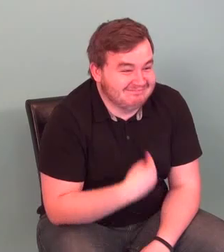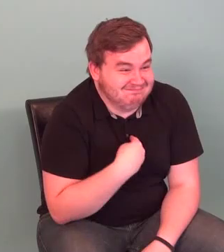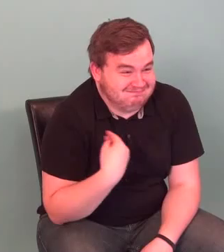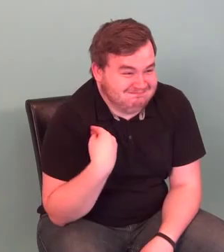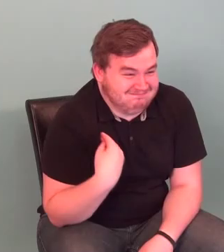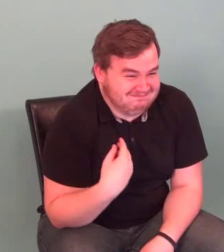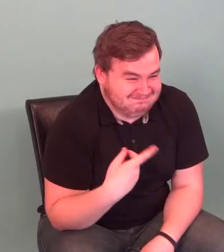Z polskiego.